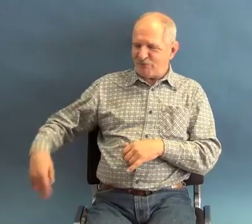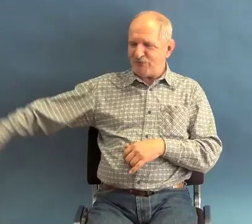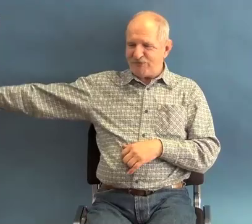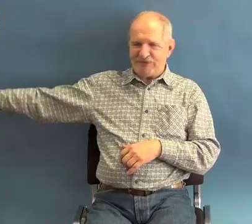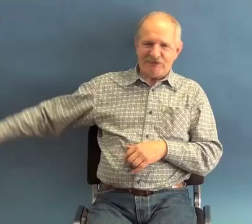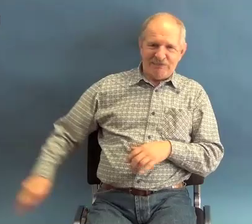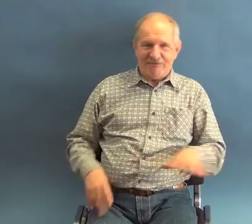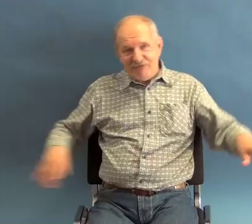Chłopiec omal się nie przewraca.